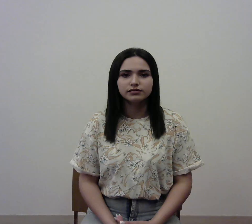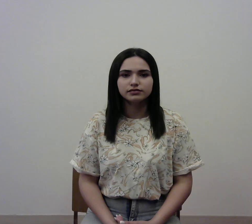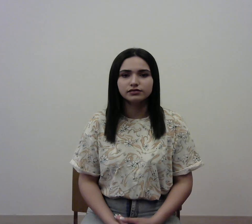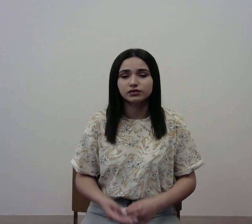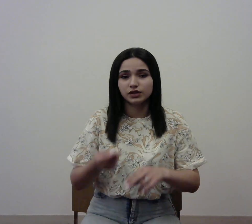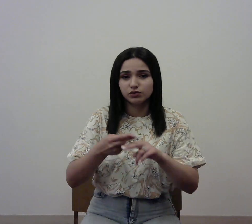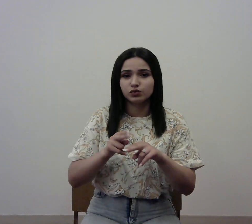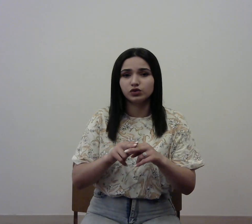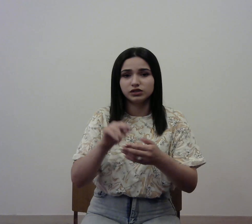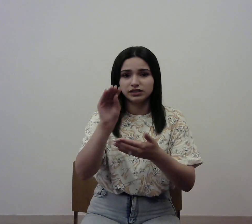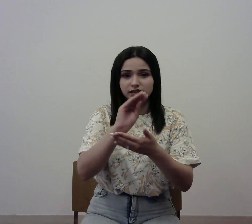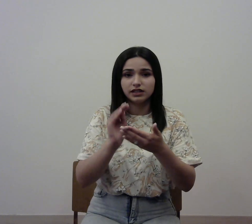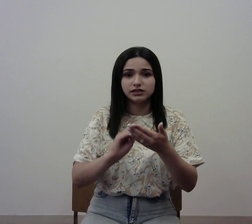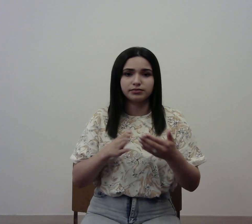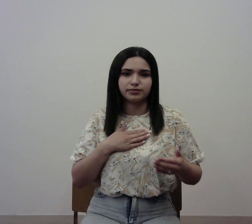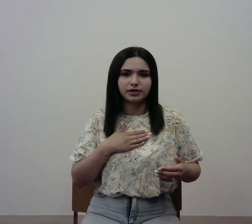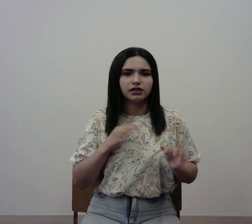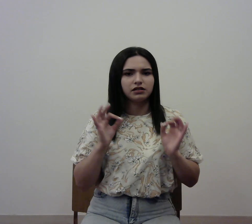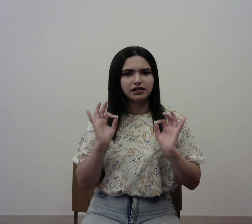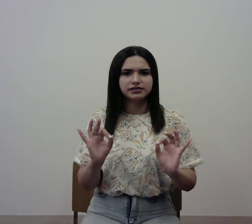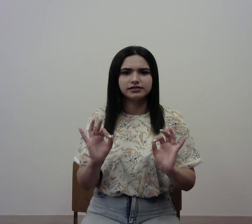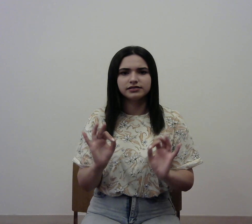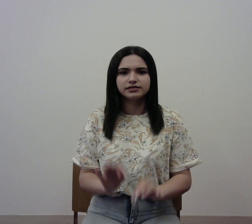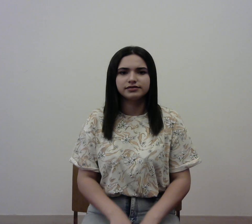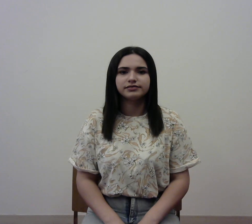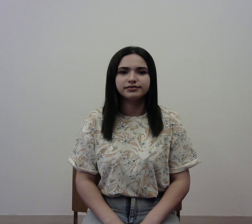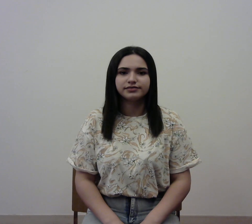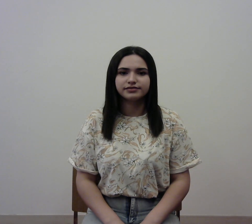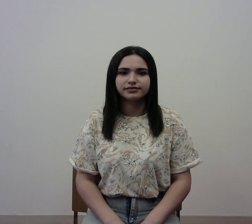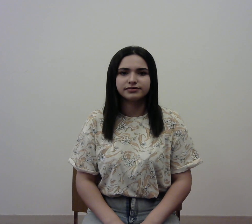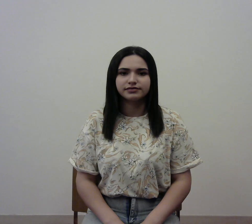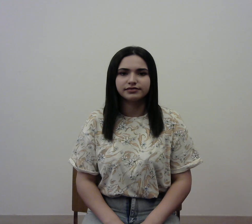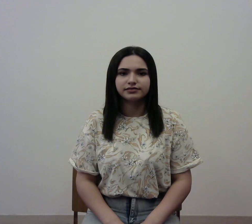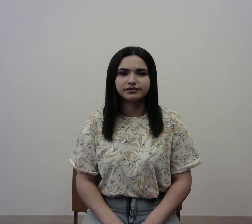Bu yazılar mənə aiddir